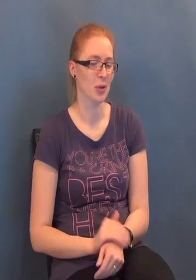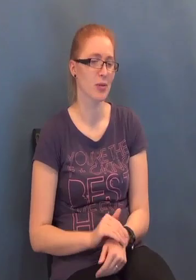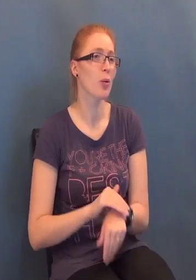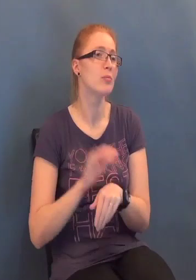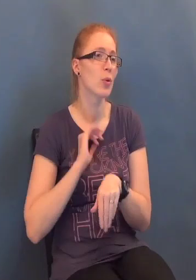To koleżanka.